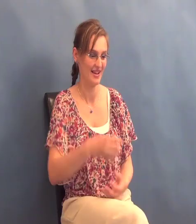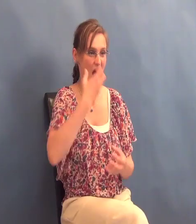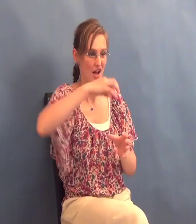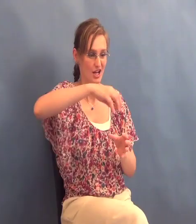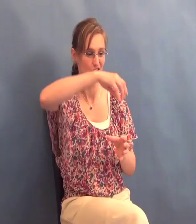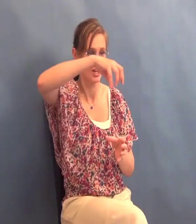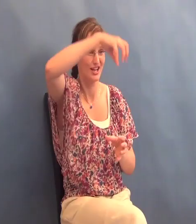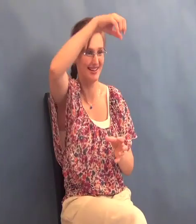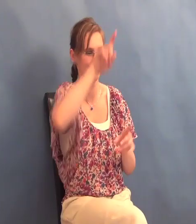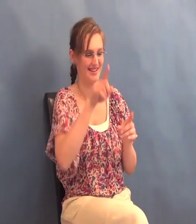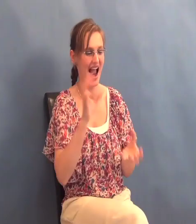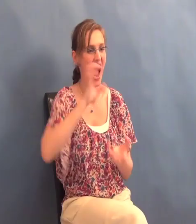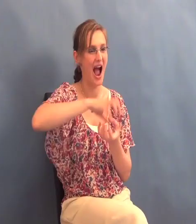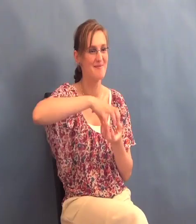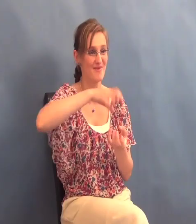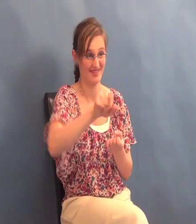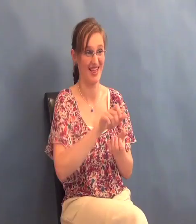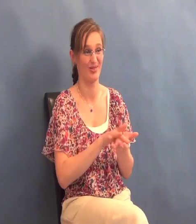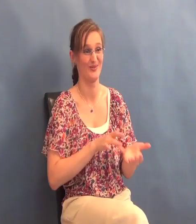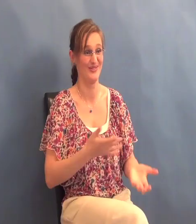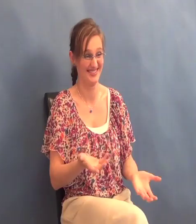Para od gorąca nad hamburgerem - czyli tłuste.